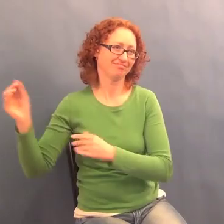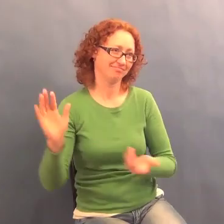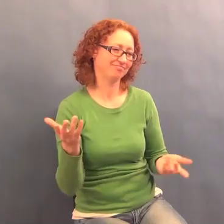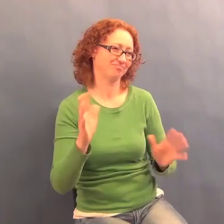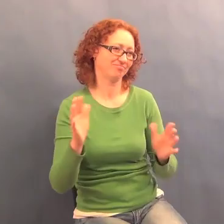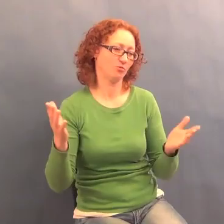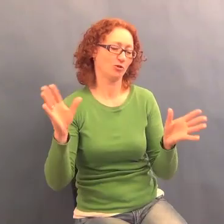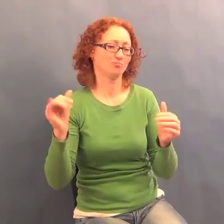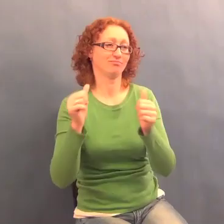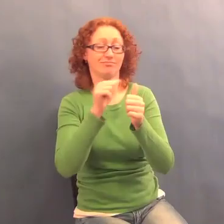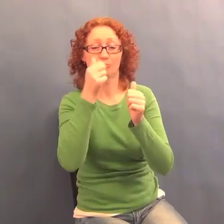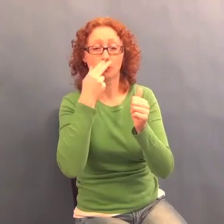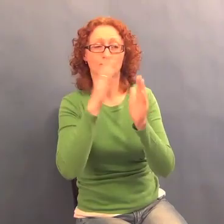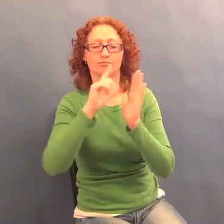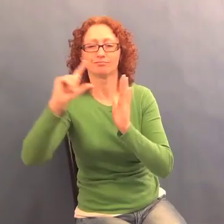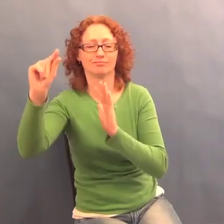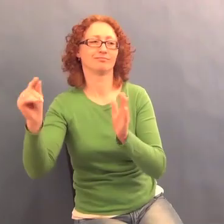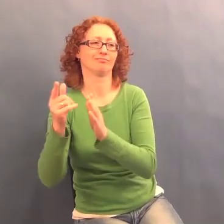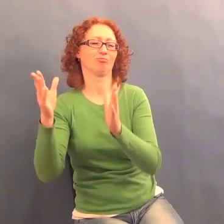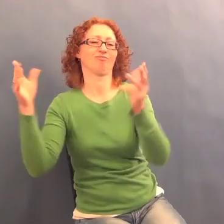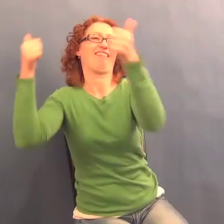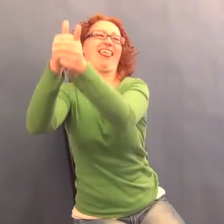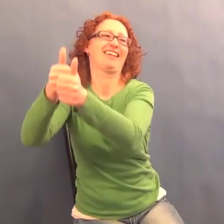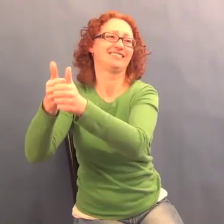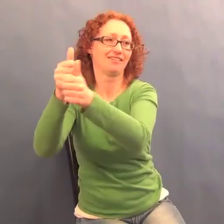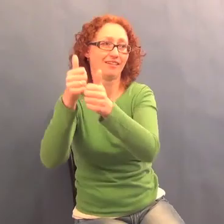Charlie Chaplin sobie poszedł i potem znowu spotkał policjanta.